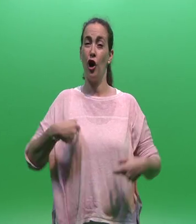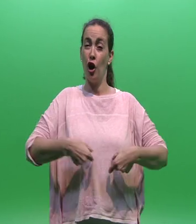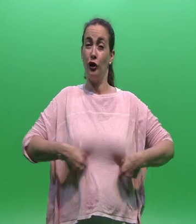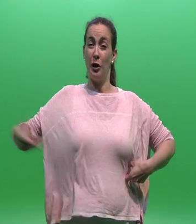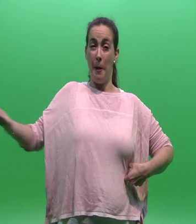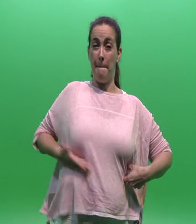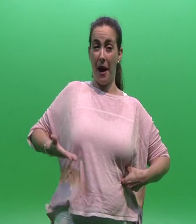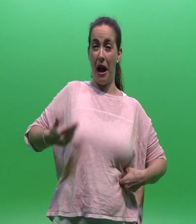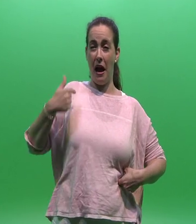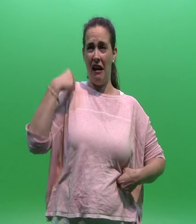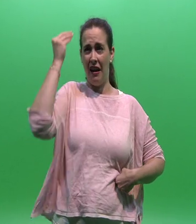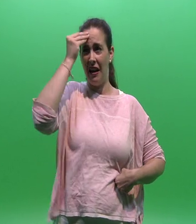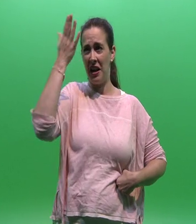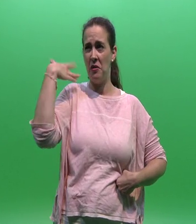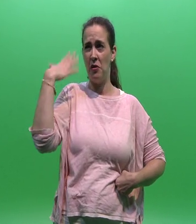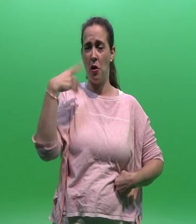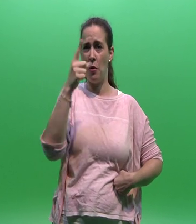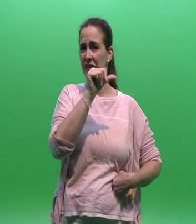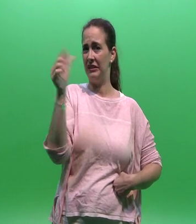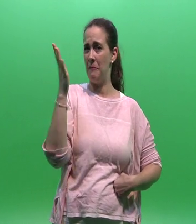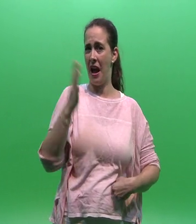Em vaig donar un cop a la costella, crec que fa una setmana.